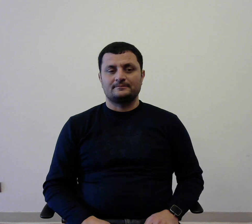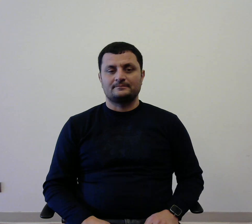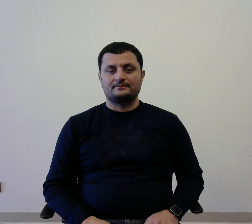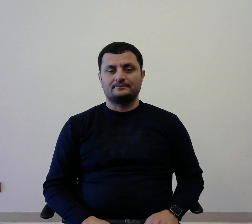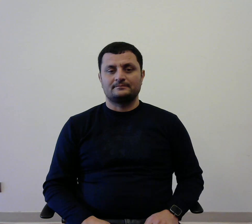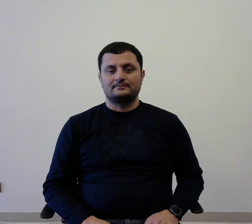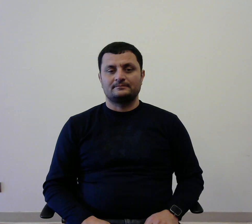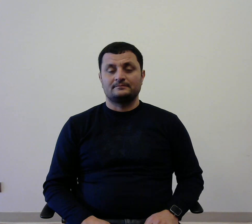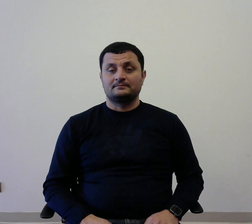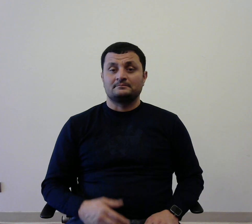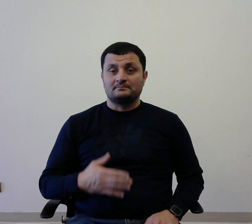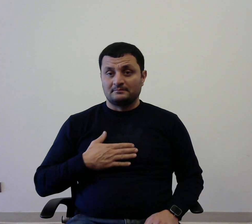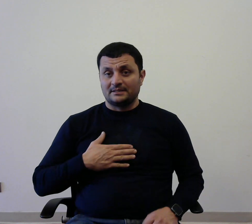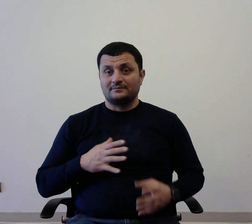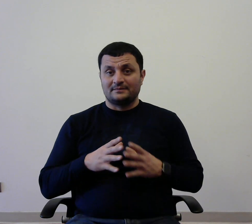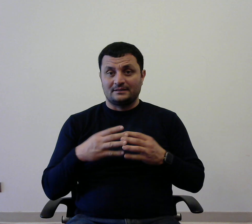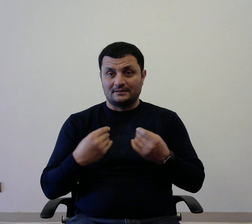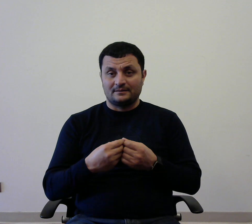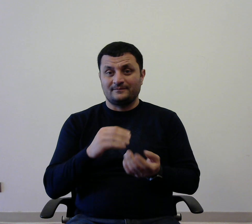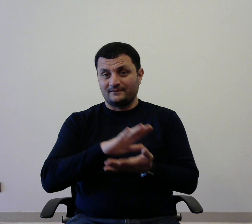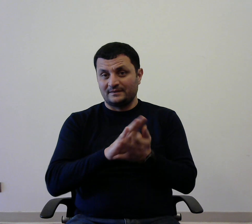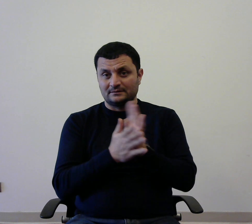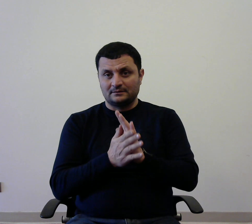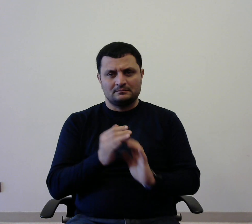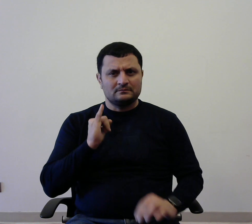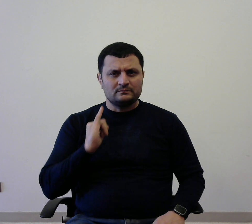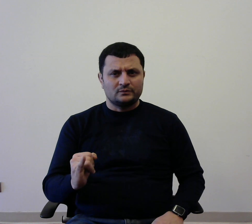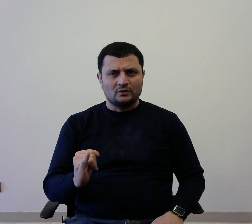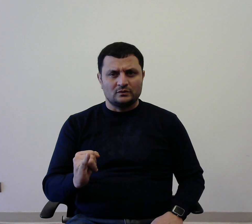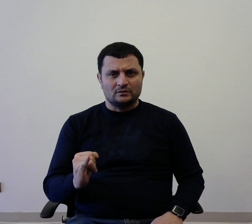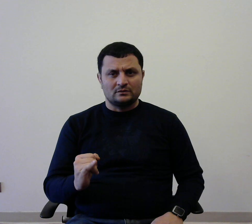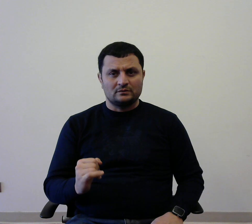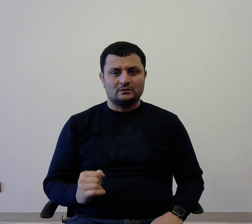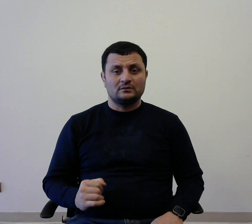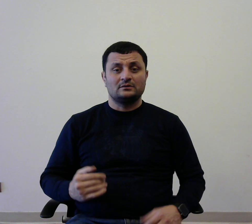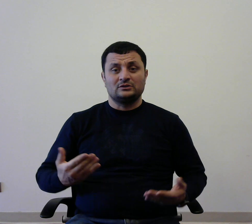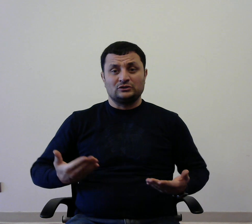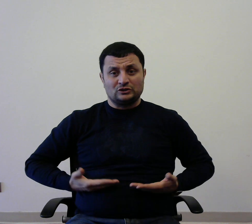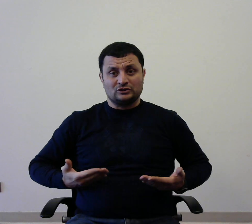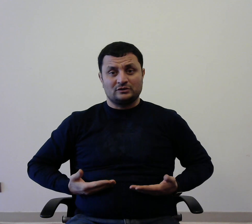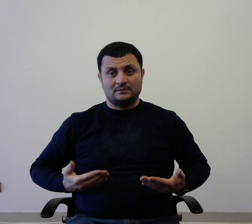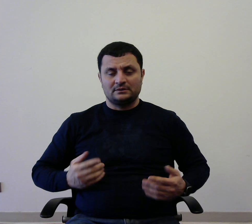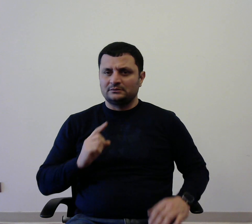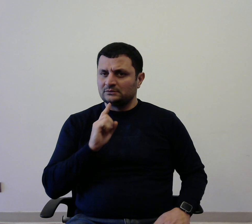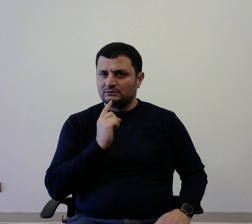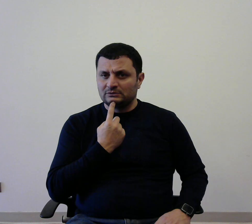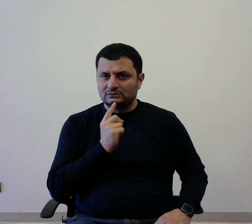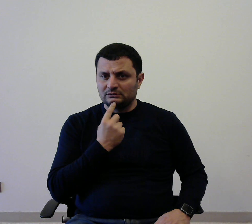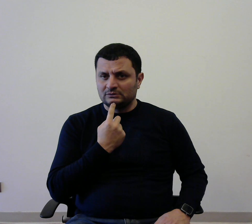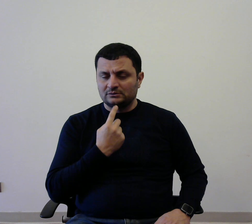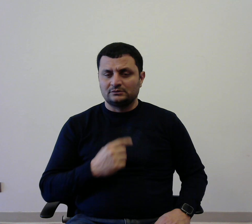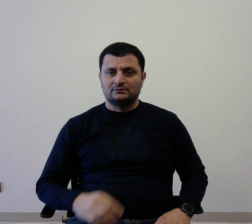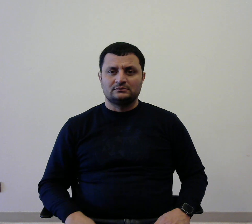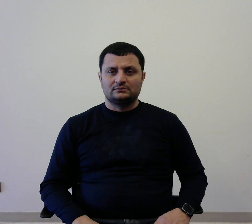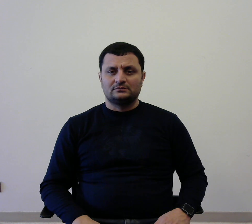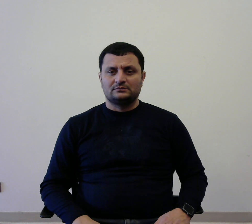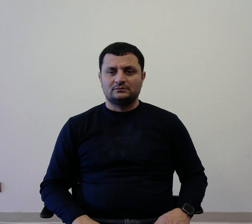Mənim ailəmin vəziyyəti yaxşı deyil, yaşamaq çətindir